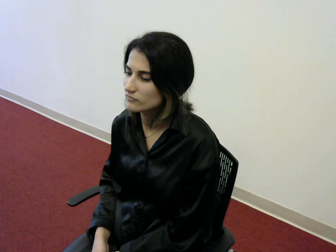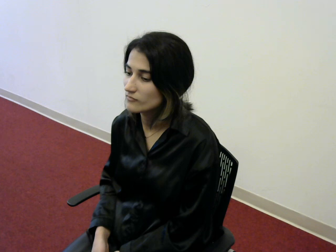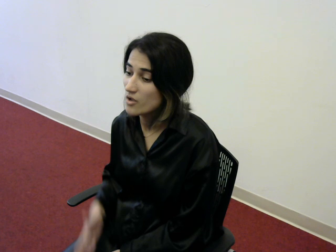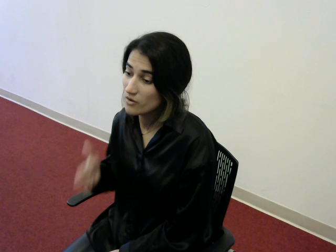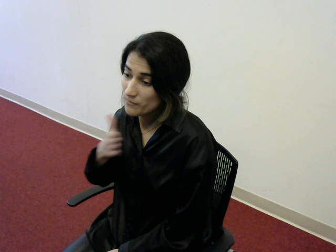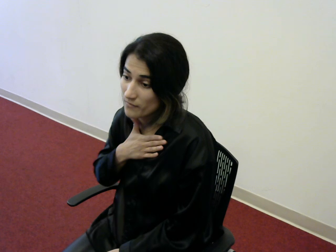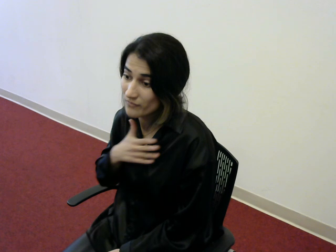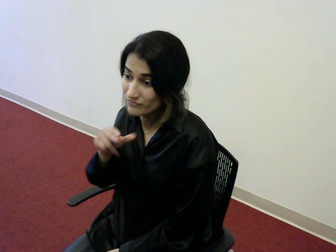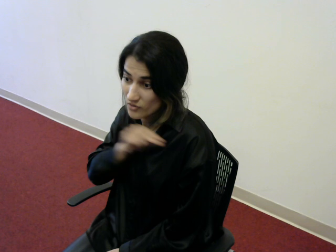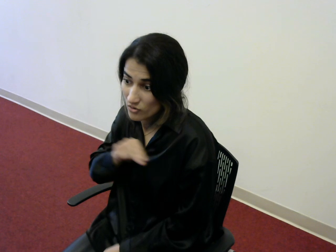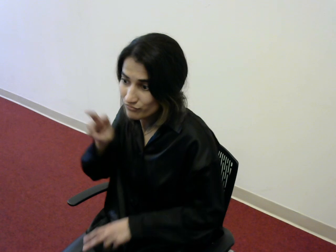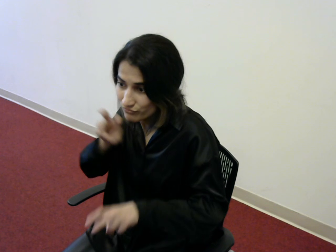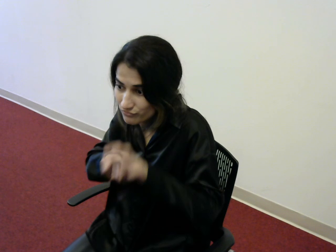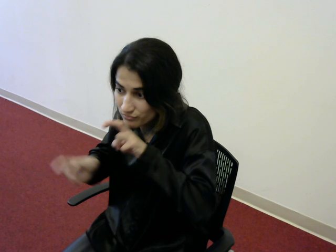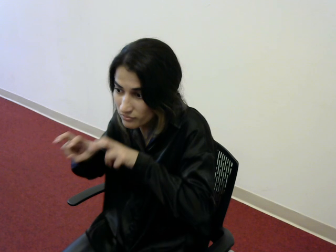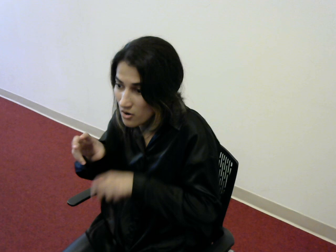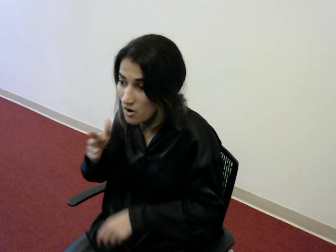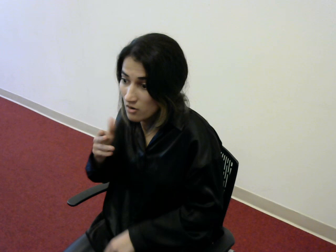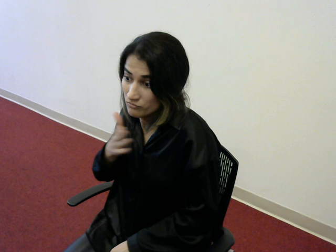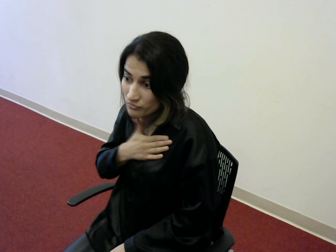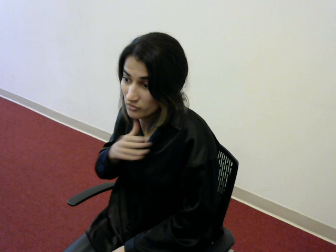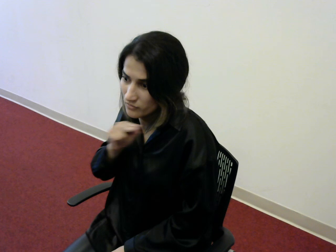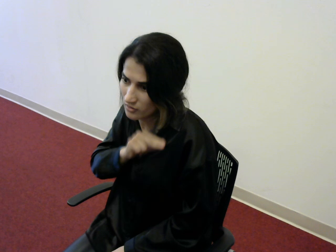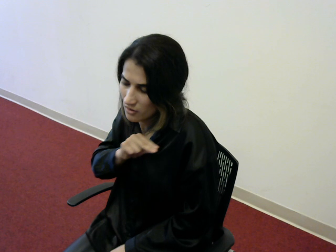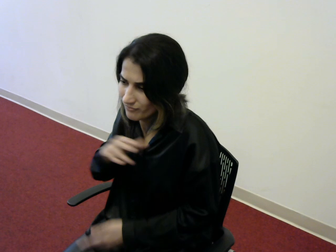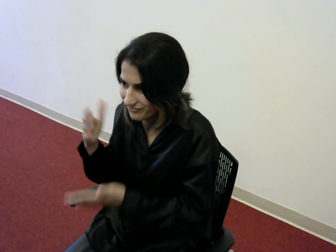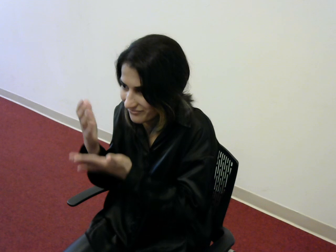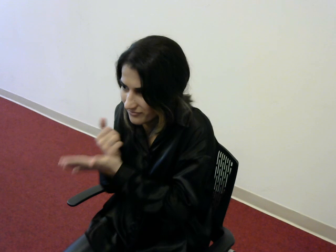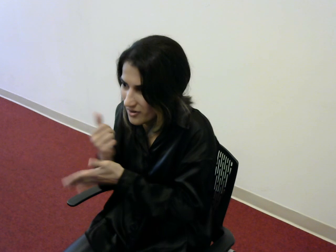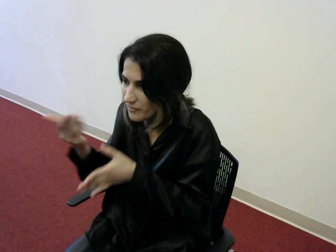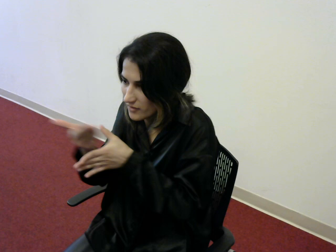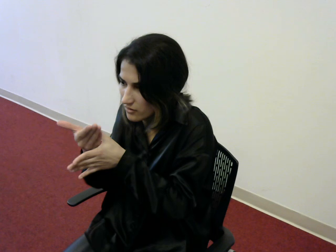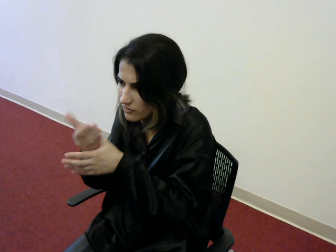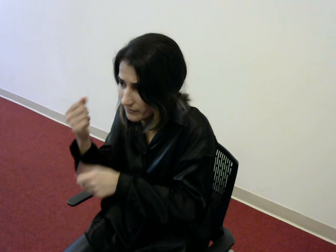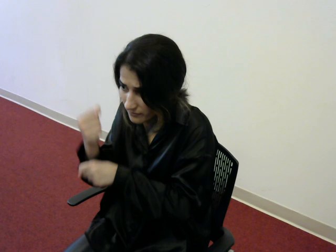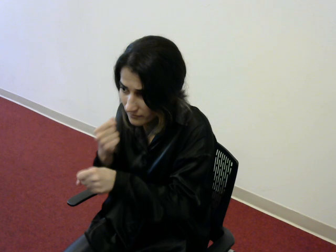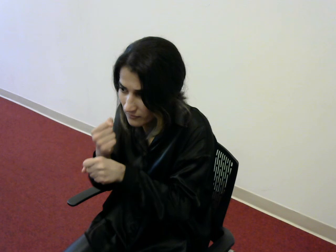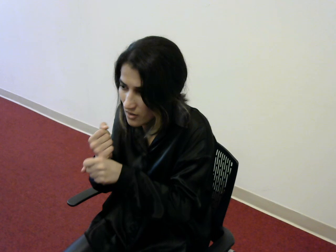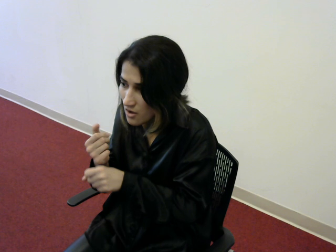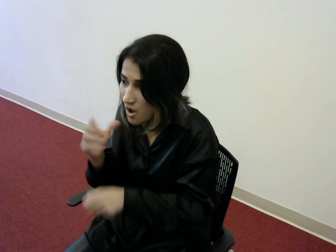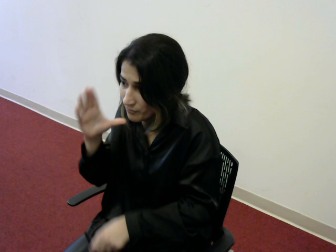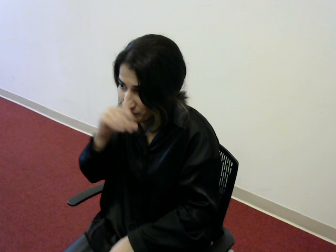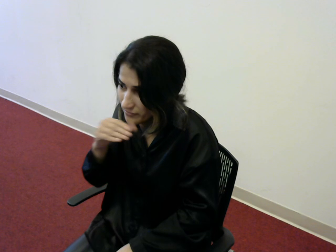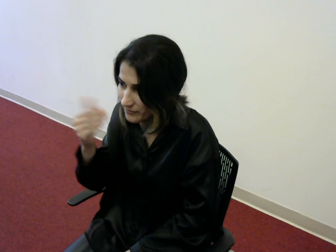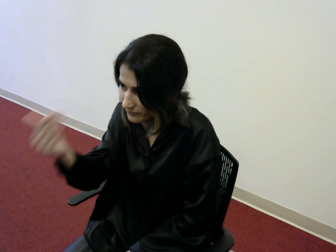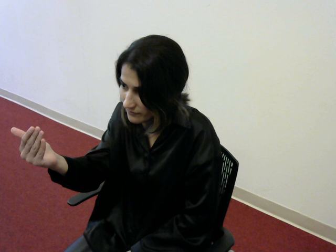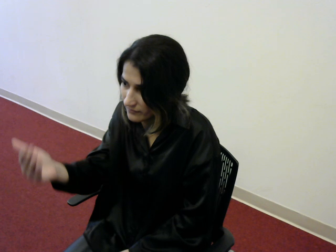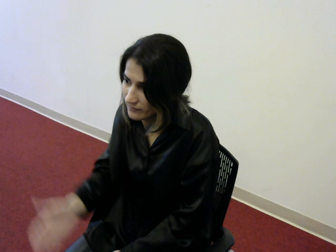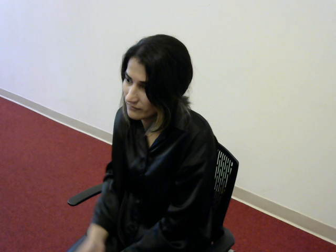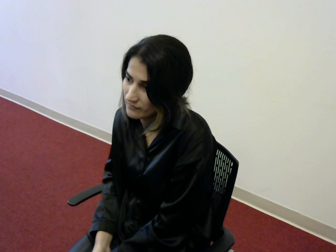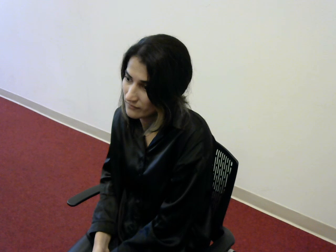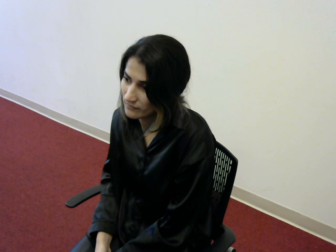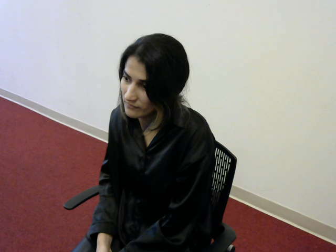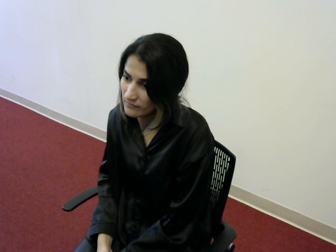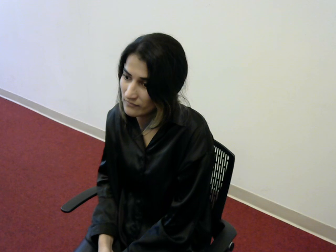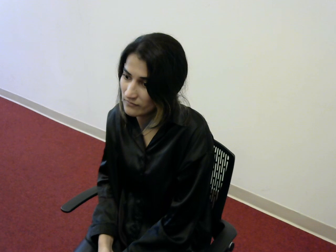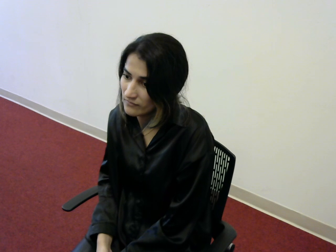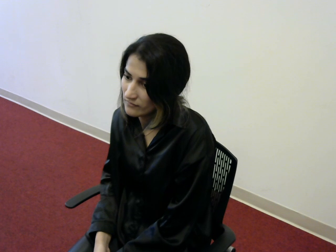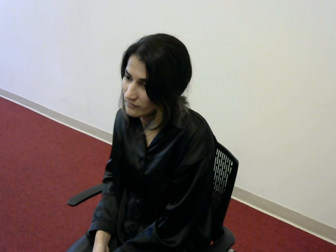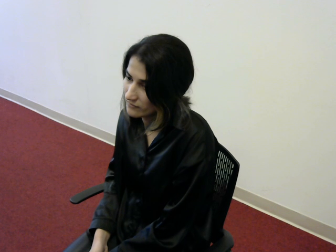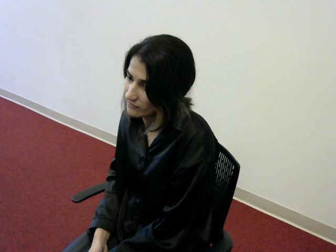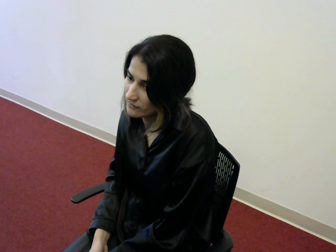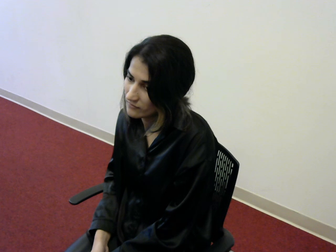Mən iş axtarıram, mənə iş tapmaqda kömək edə bilərsinizmi?